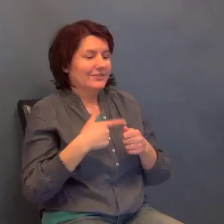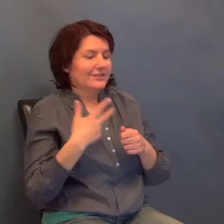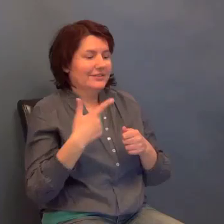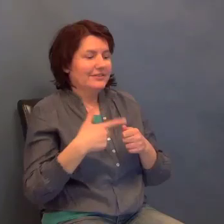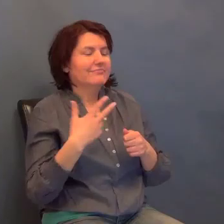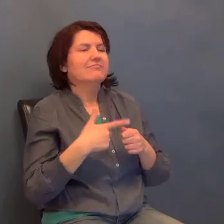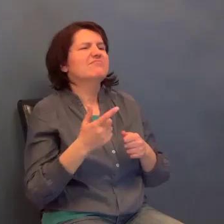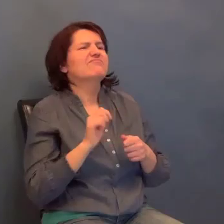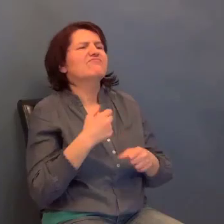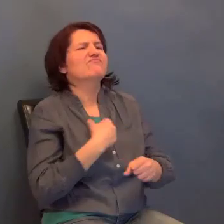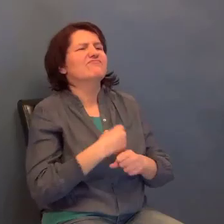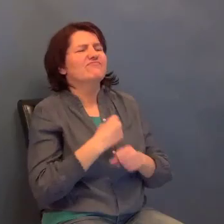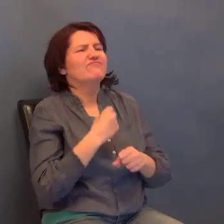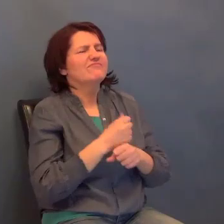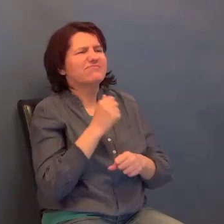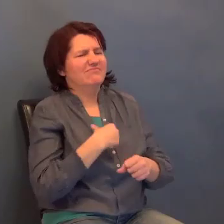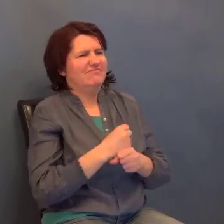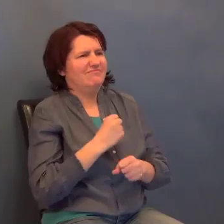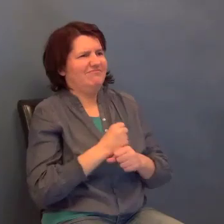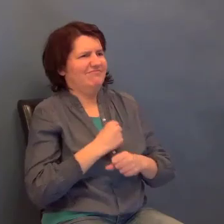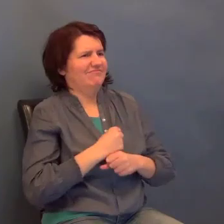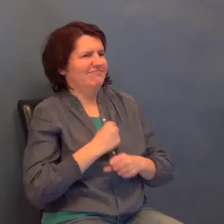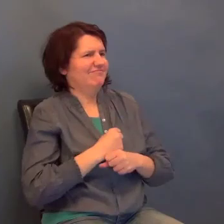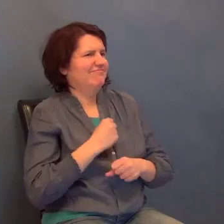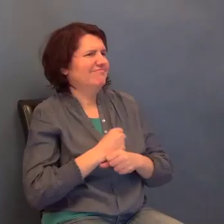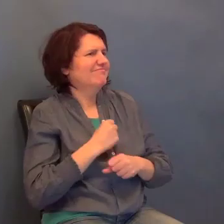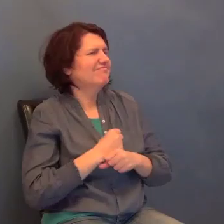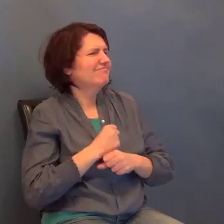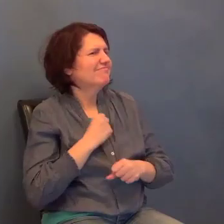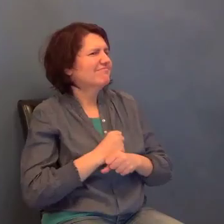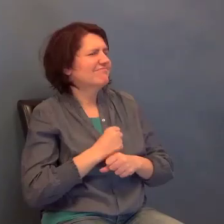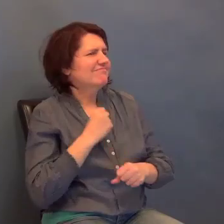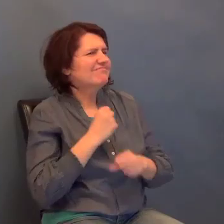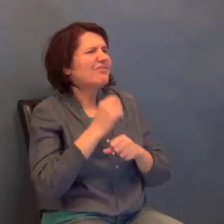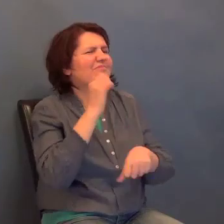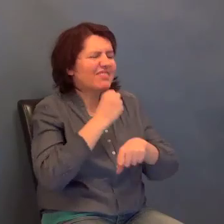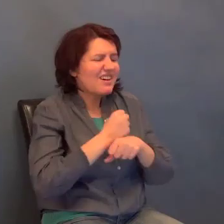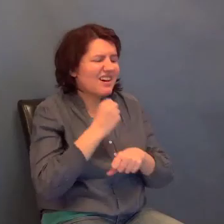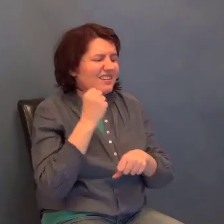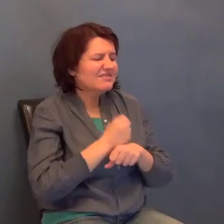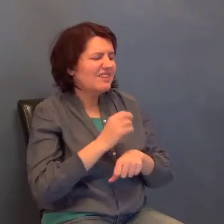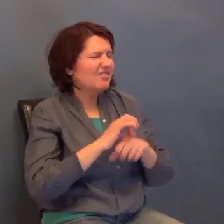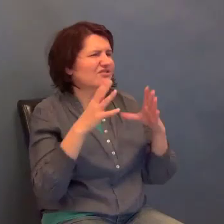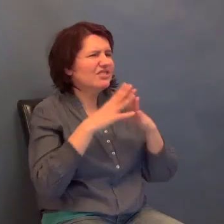Dwudziesty trzeci, dwudziesty trzeci... nie mogę, pracuję, nie mogę, pracuję.